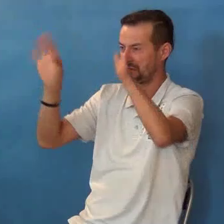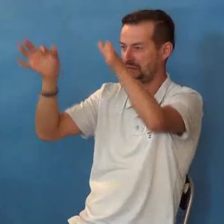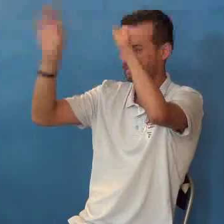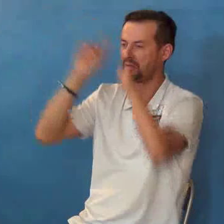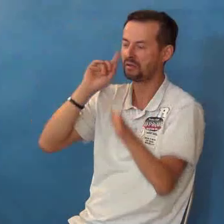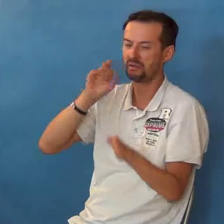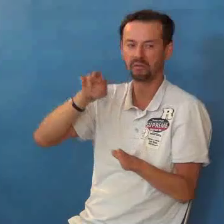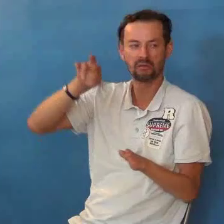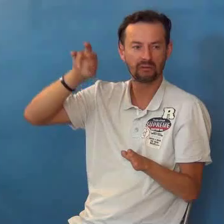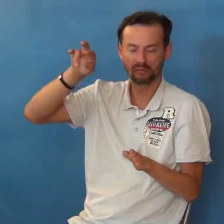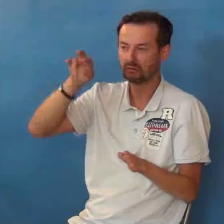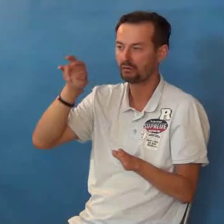Chłopak nieuważnie wchodzi na kamień i w pewnym momencie ten kamień rusza się.